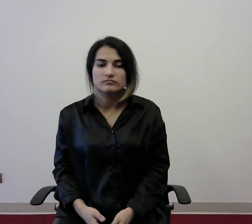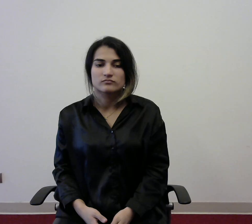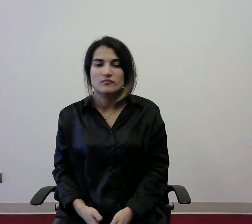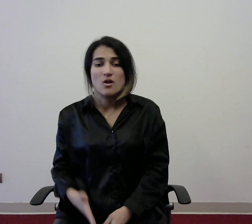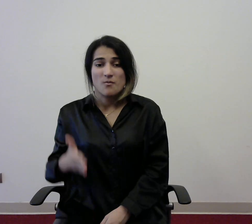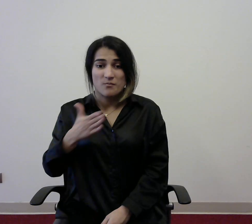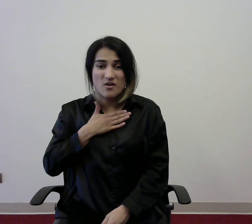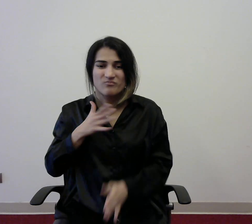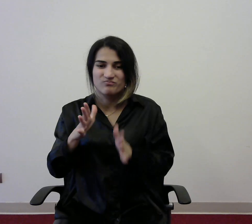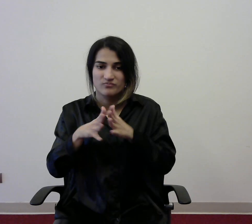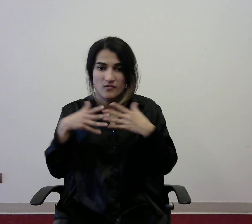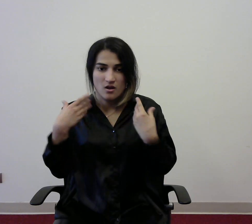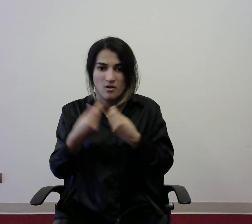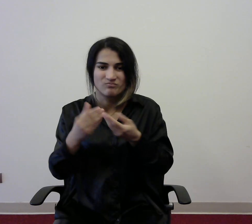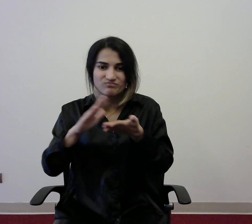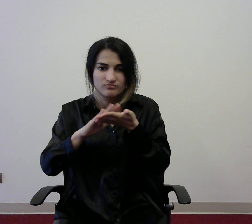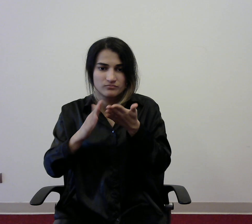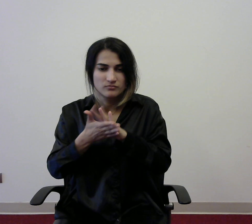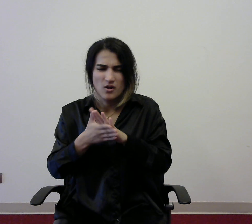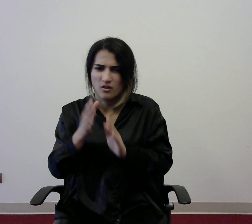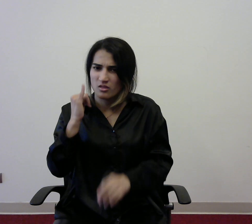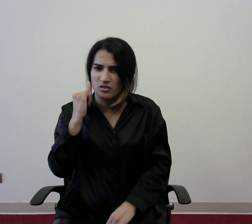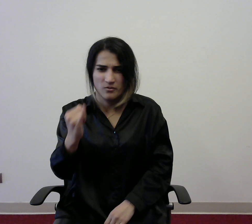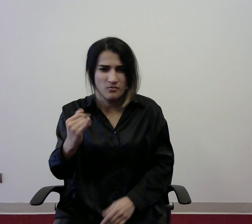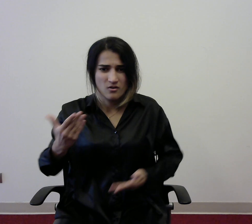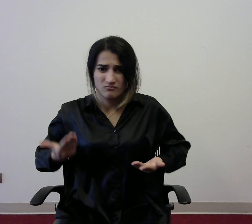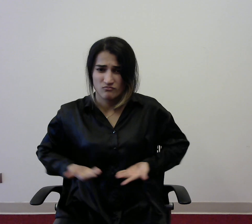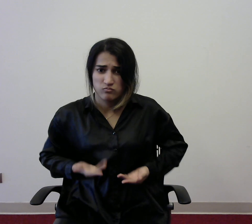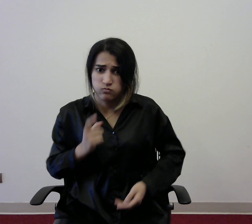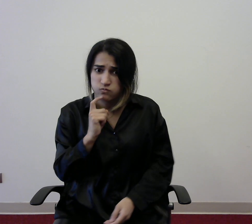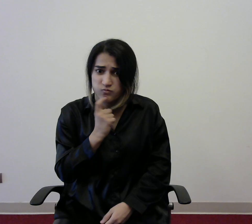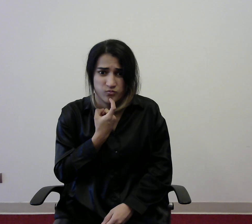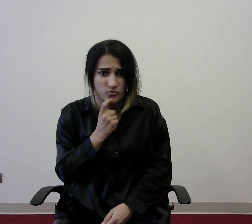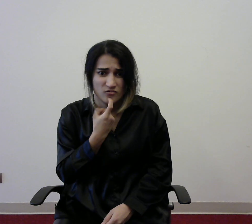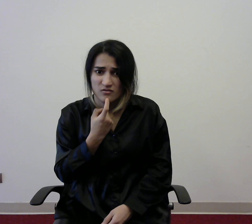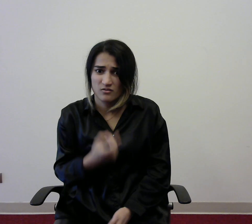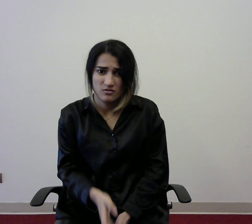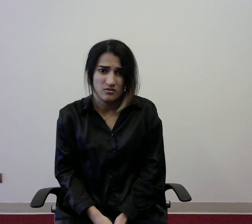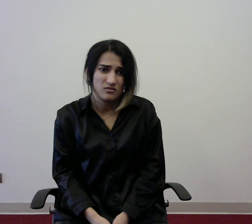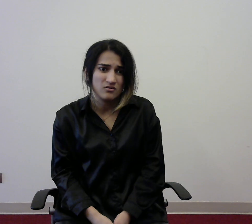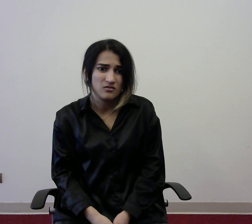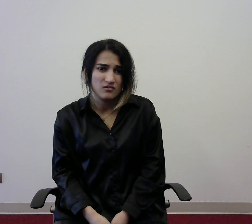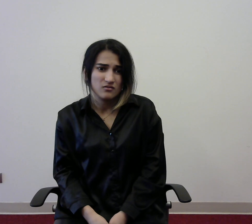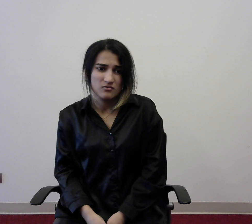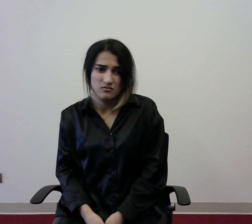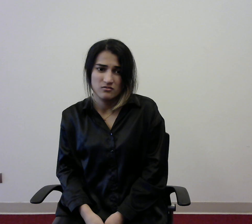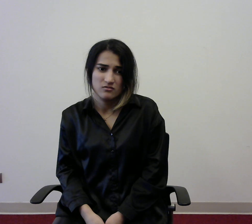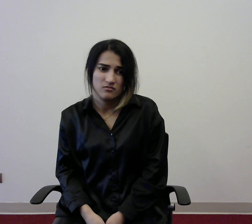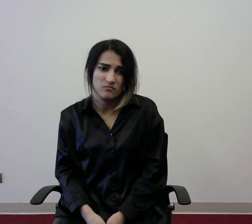Mənim ailəmin vəziyyəti yaxşı deyil, yaşamaq çətindir